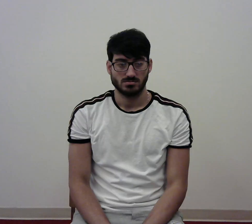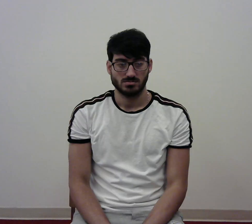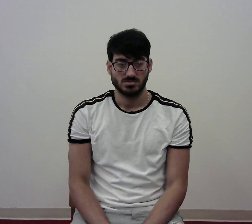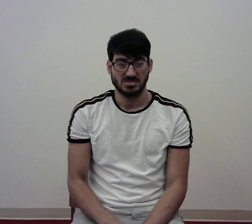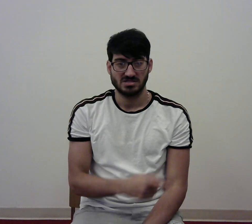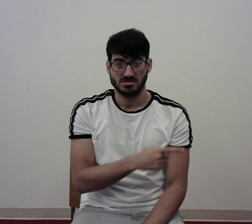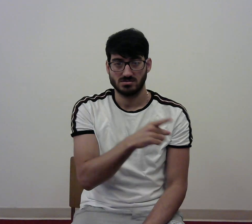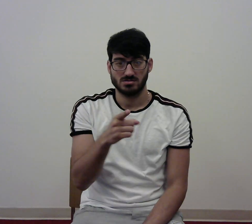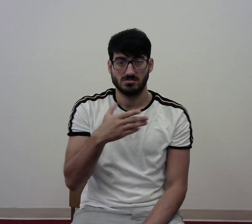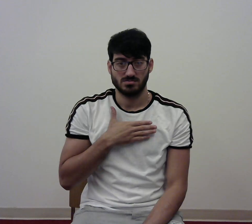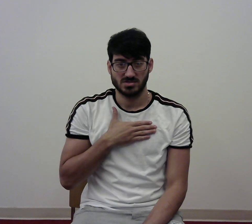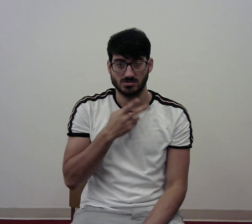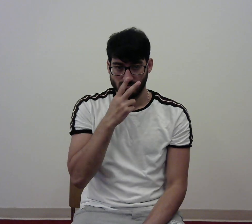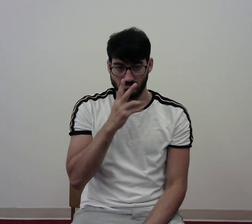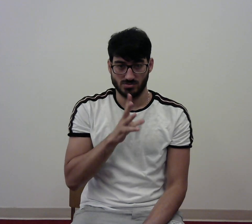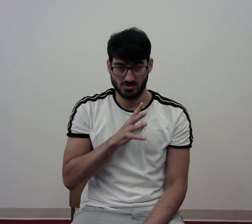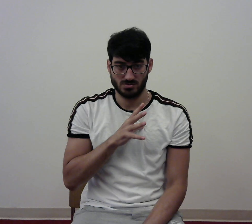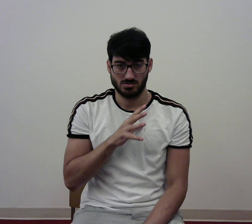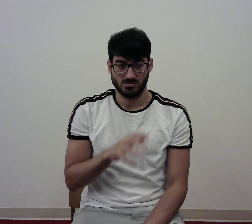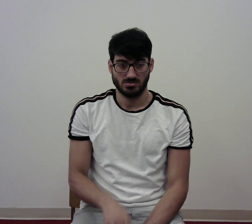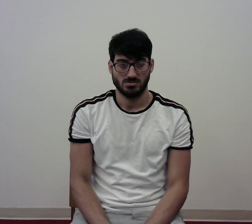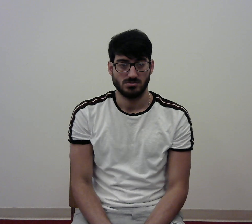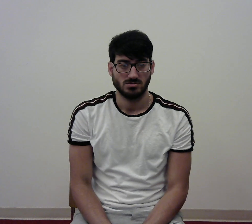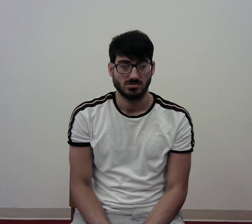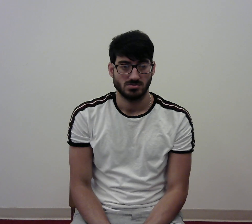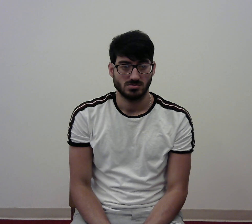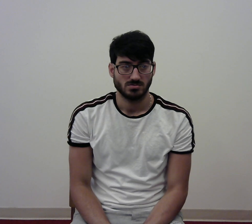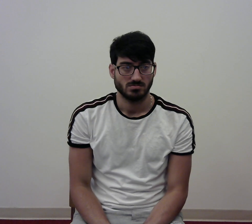Siz məni görürsünüzmü?